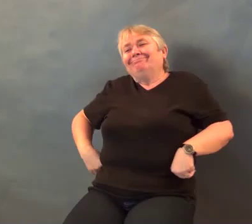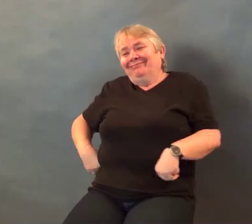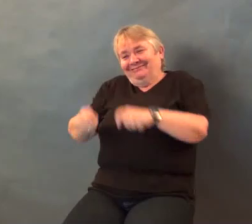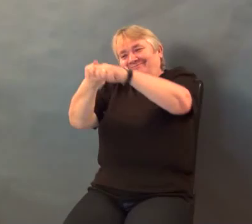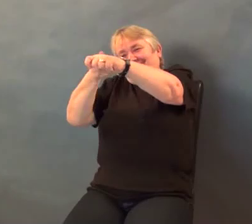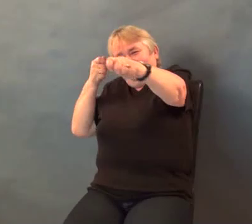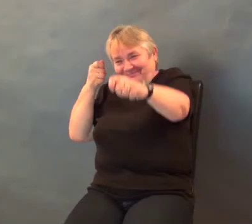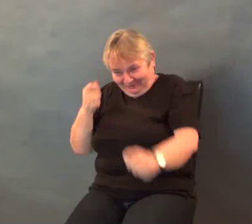Mała Myszka Miki mogła strzelać.